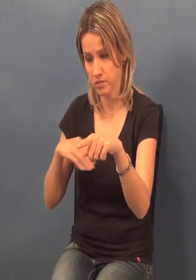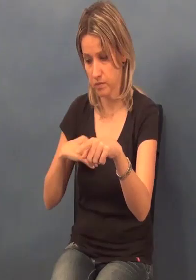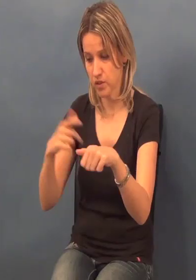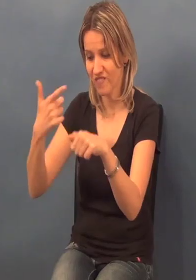Możesz?